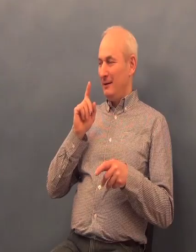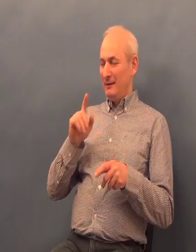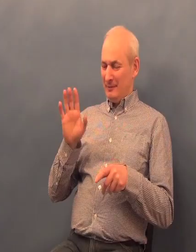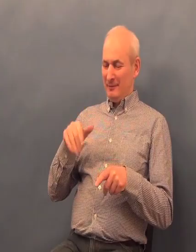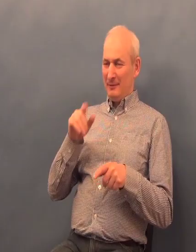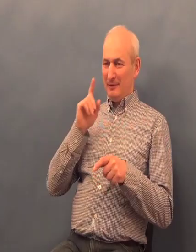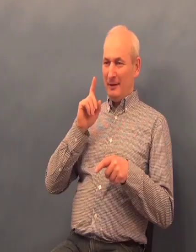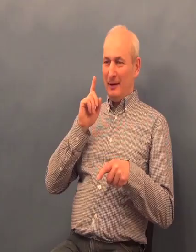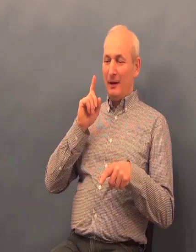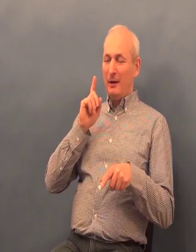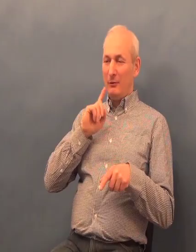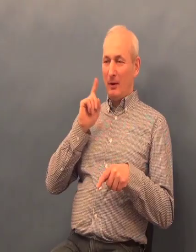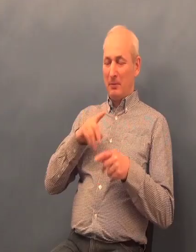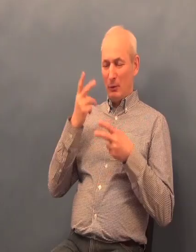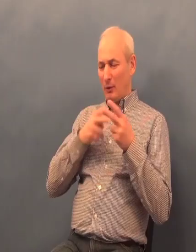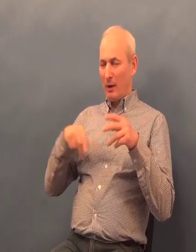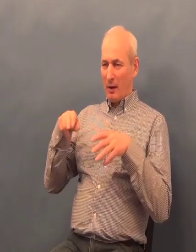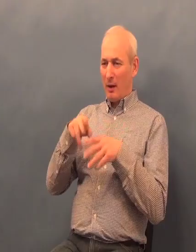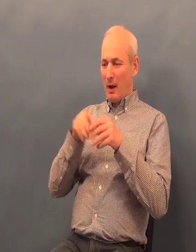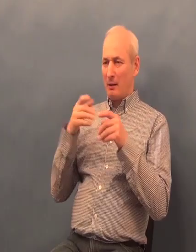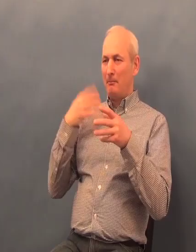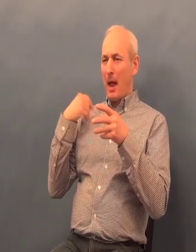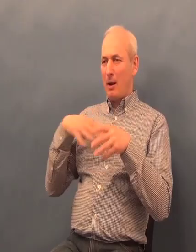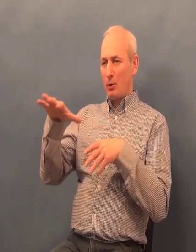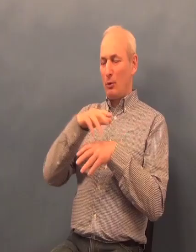Ten chłopiec szuka, razem z psem szukają jej w parku.